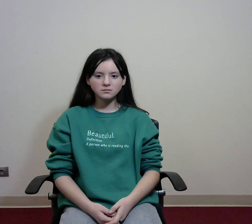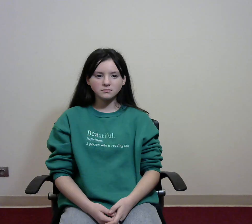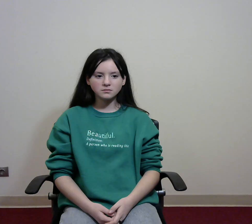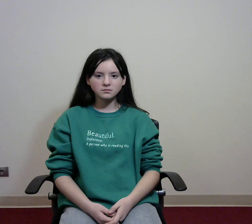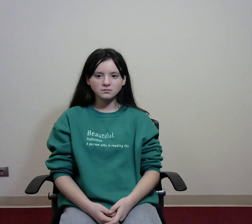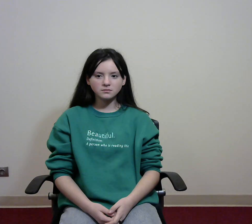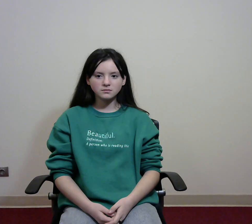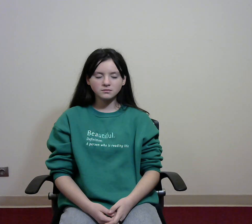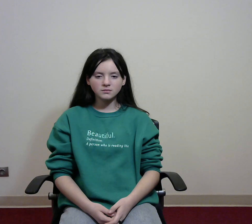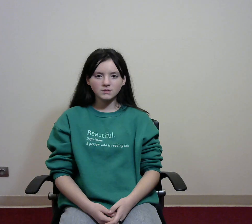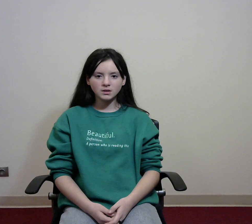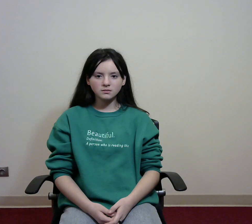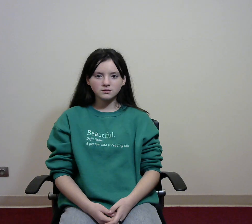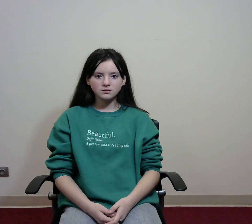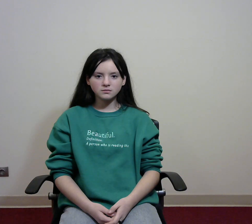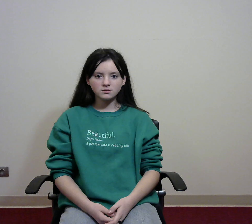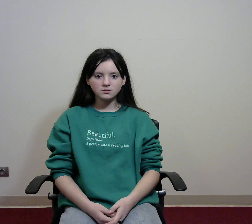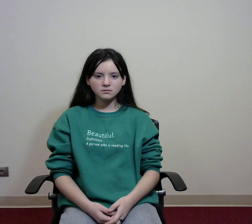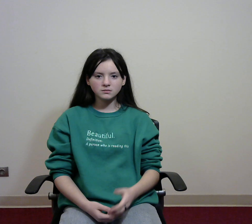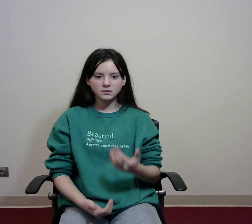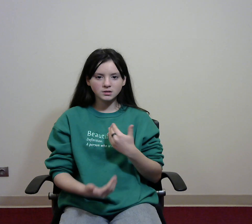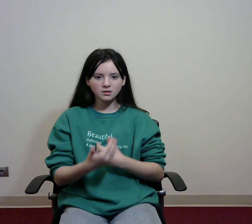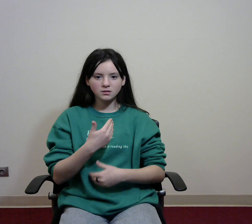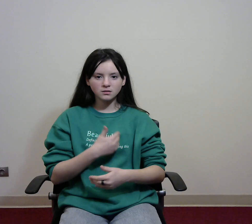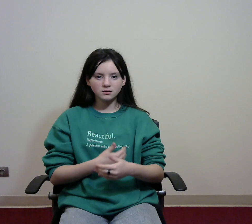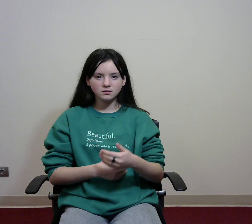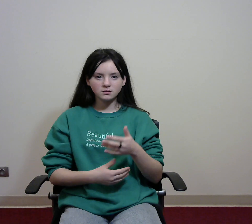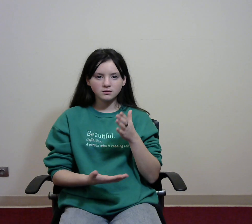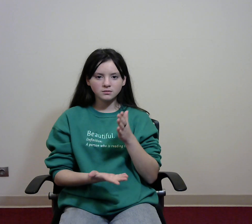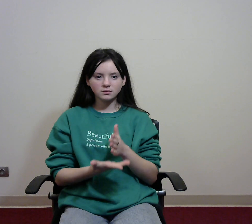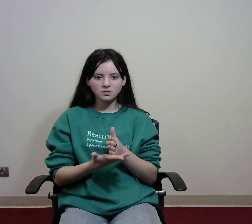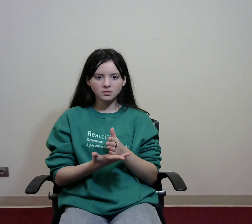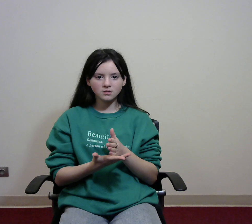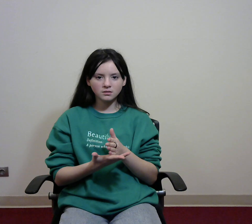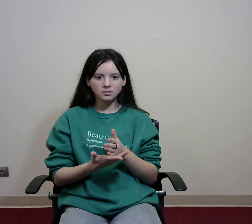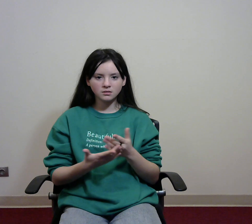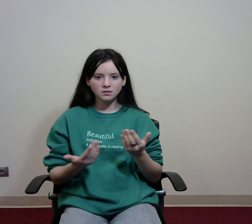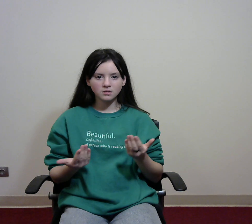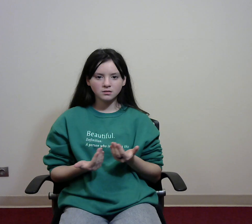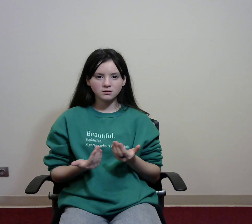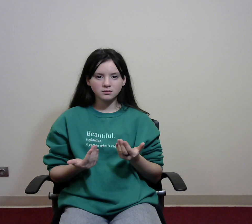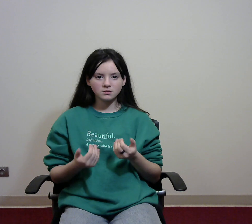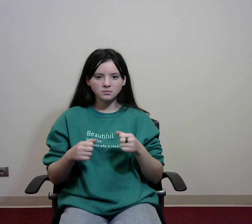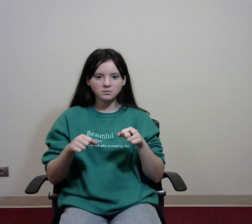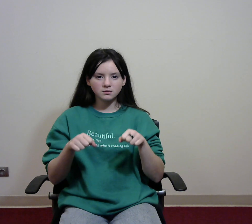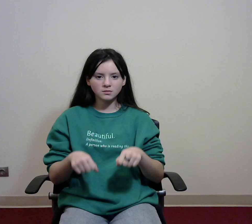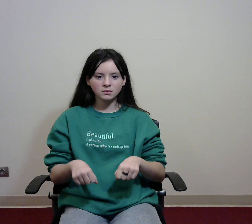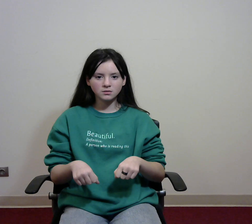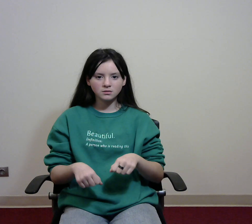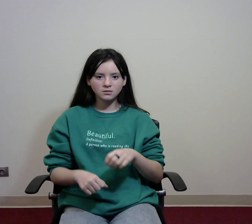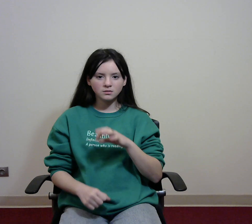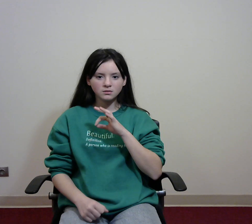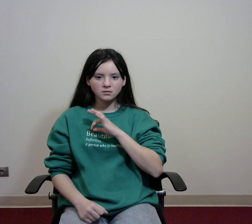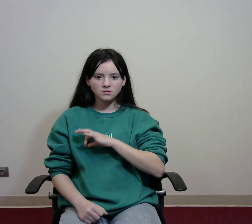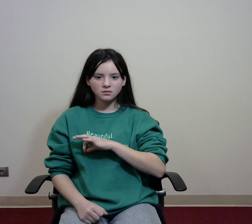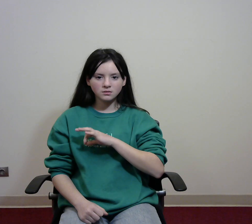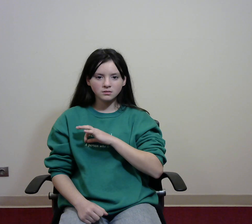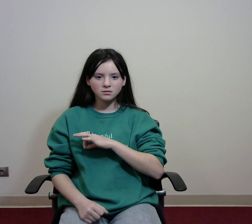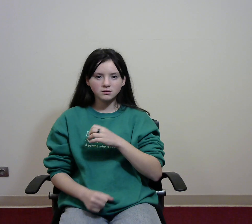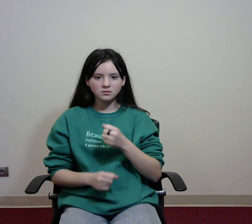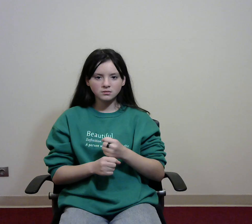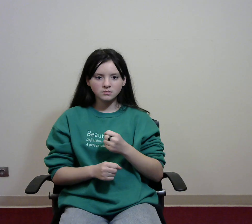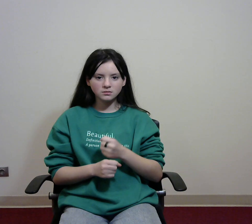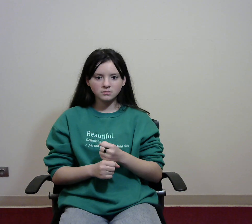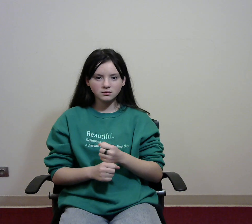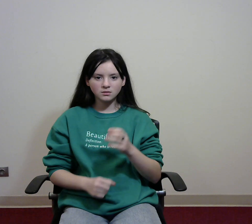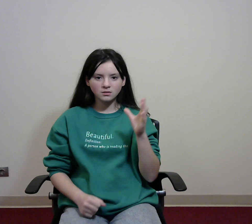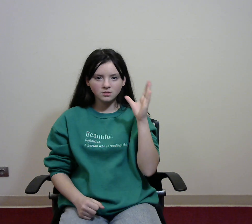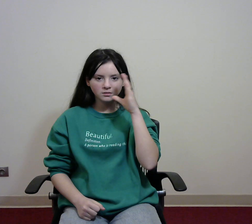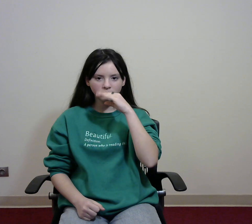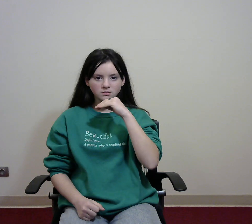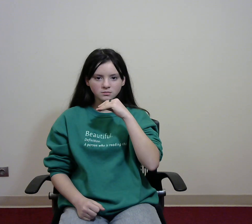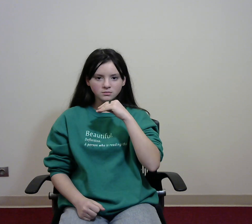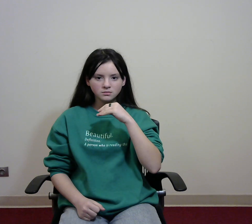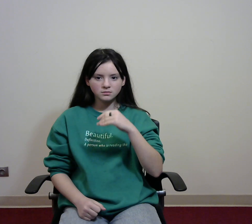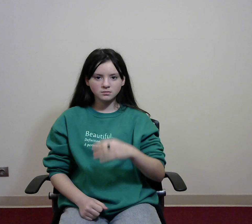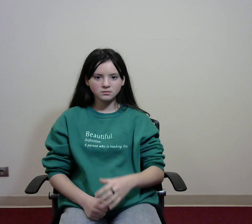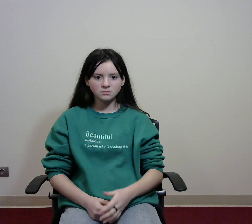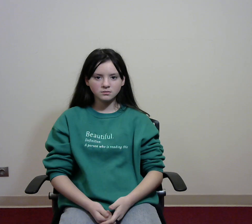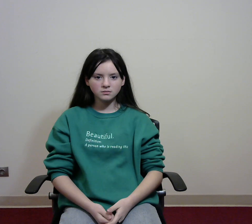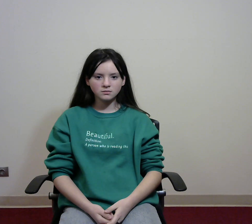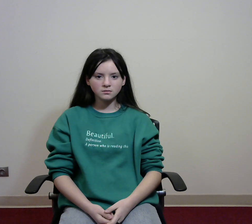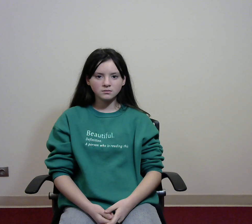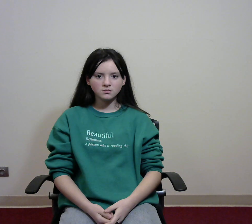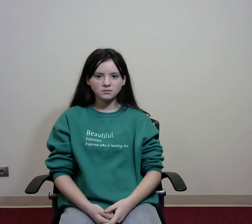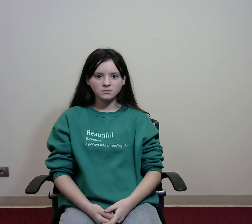Əlilliyim var, hansı hüquqlardan istifadə edə bilərəm?